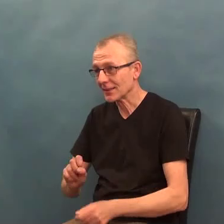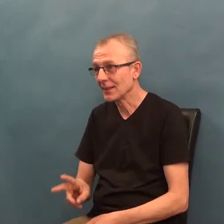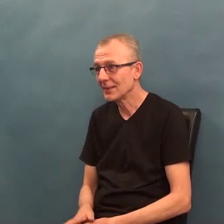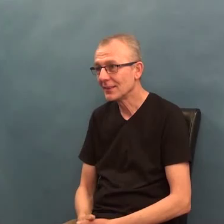Tak?